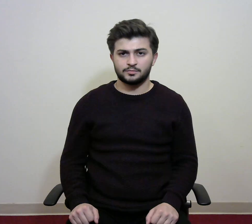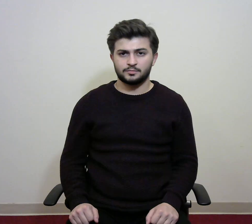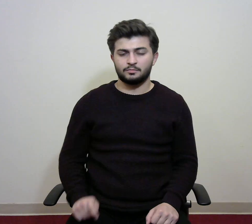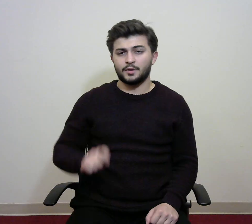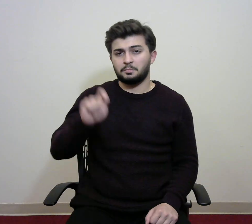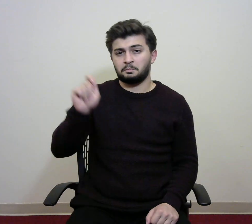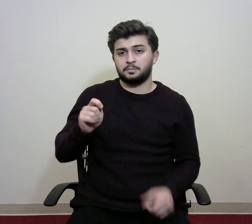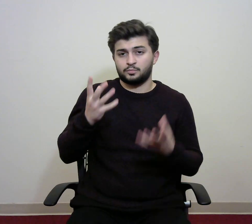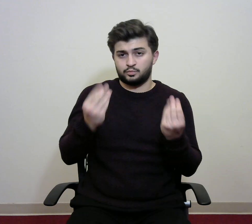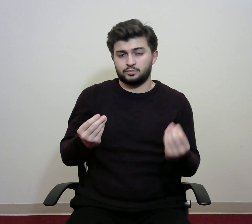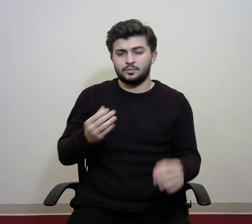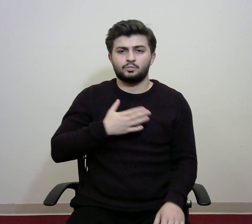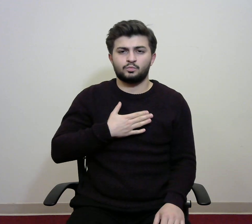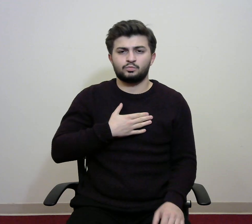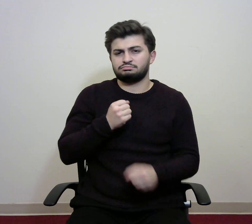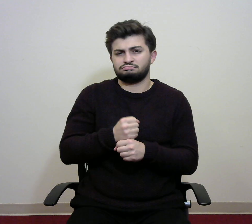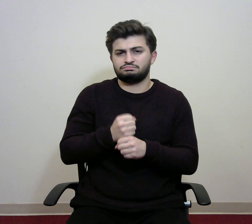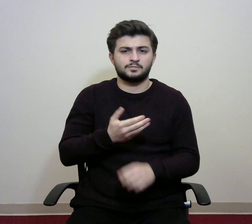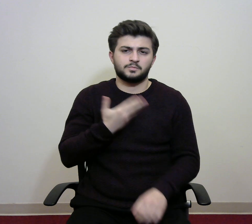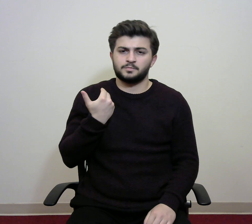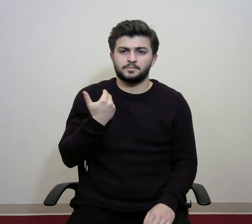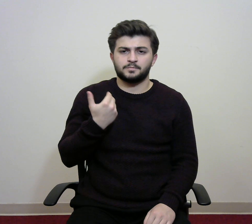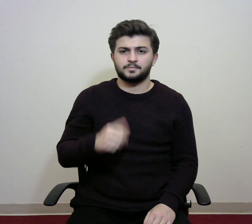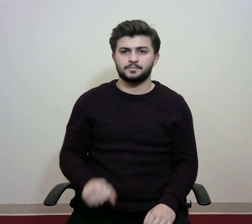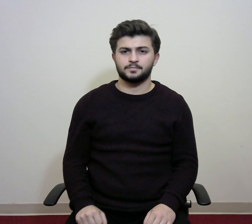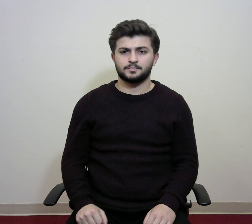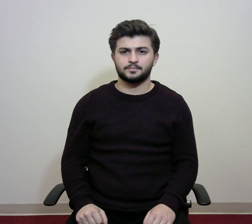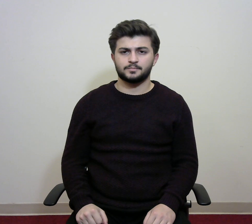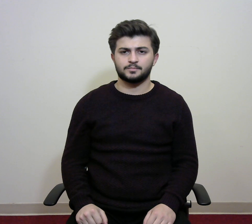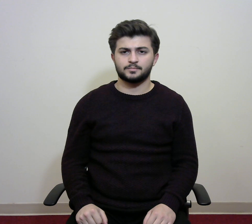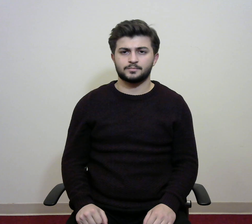Bazar günü mənim işim yoxdur